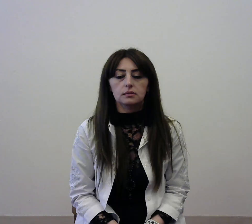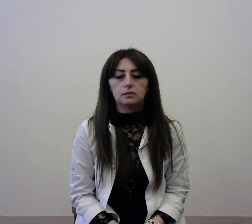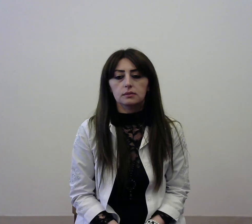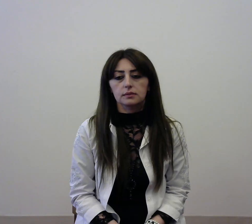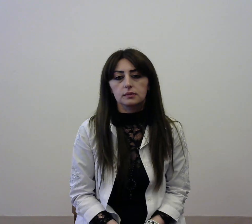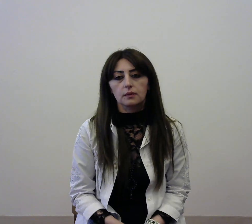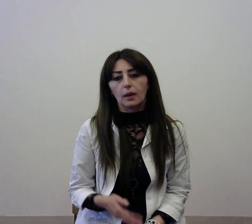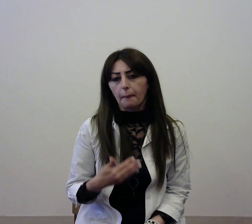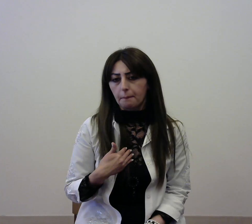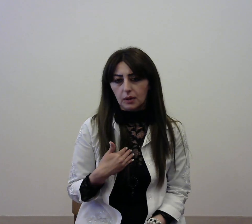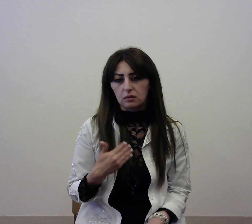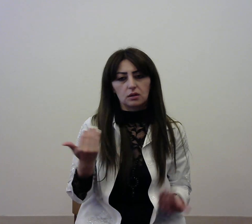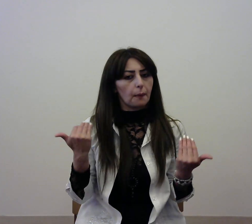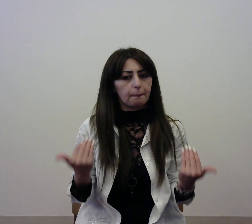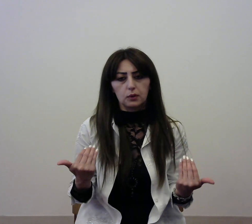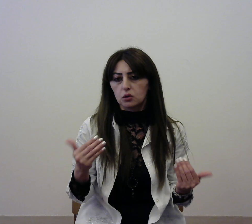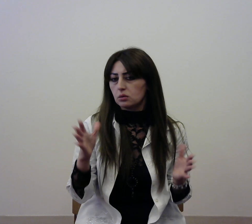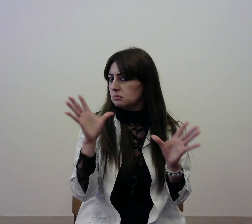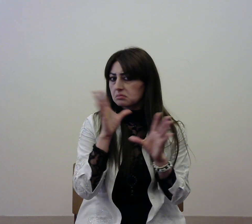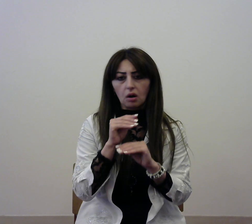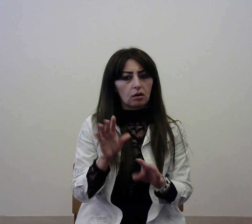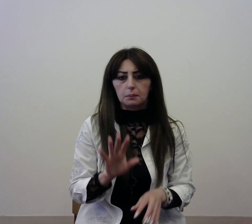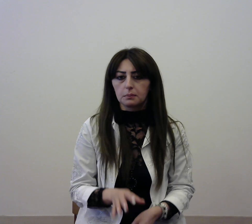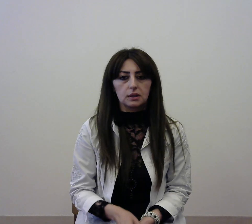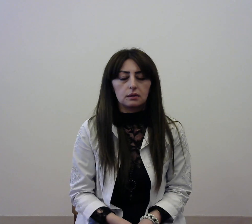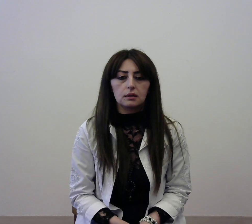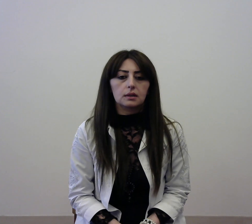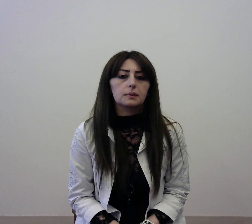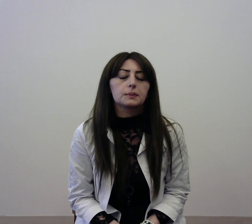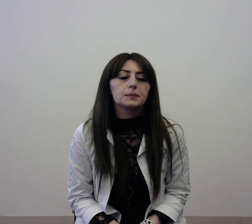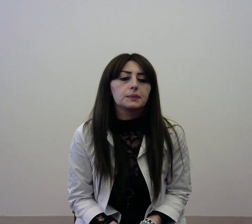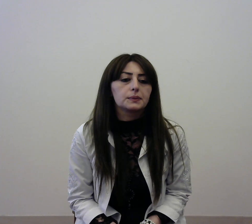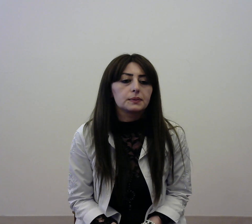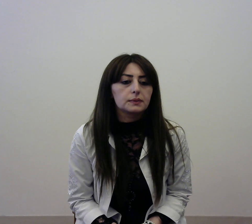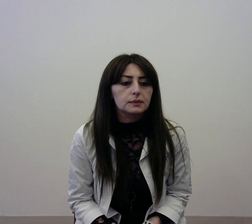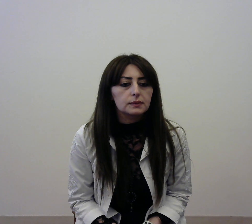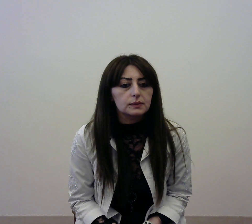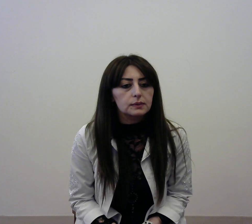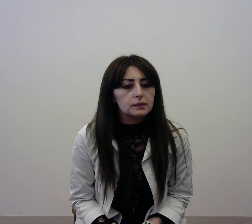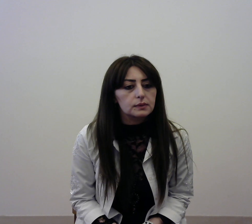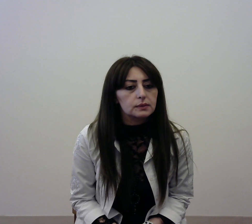Məndə bu gün alınmır